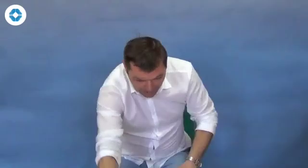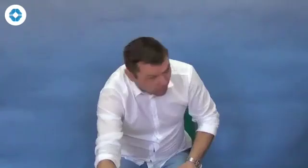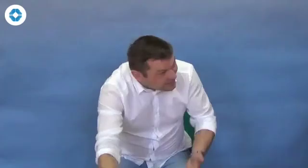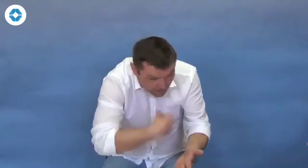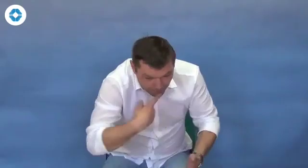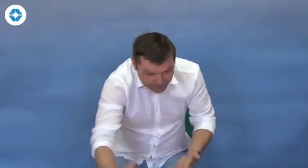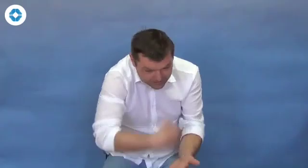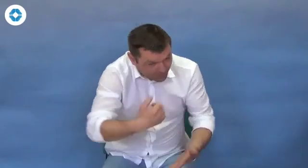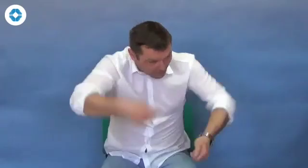Ja mówiłem, że zabrała i grała na nim.